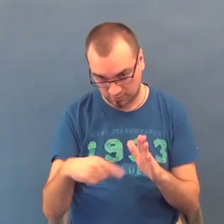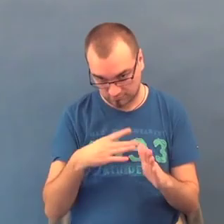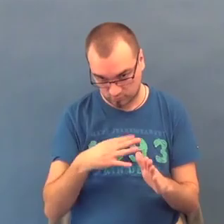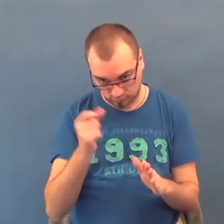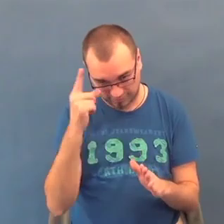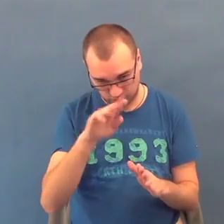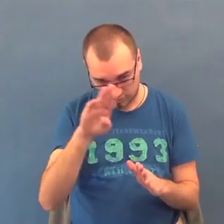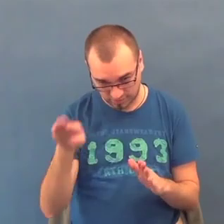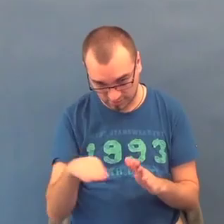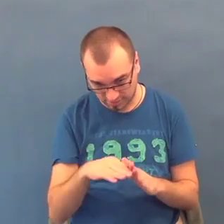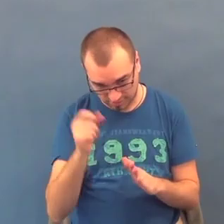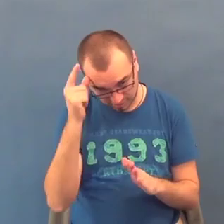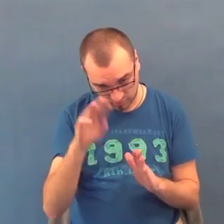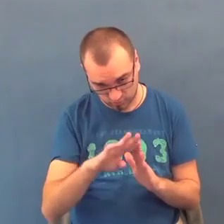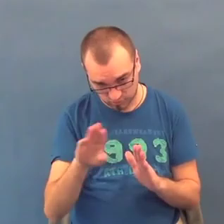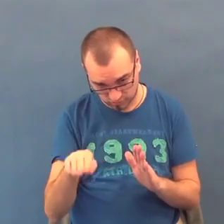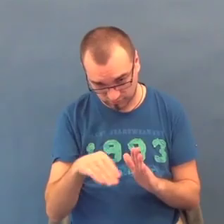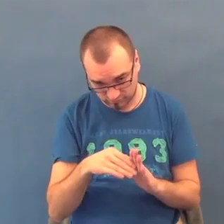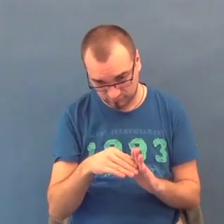Od rana przez cały czas?